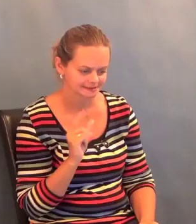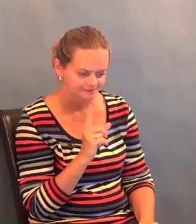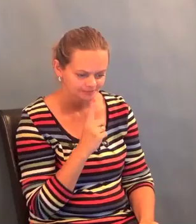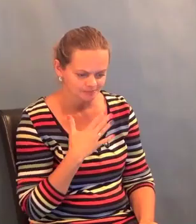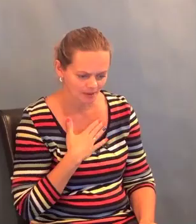Może inny?